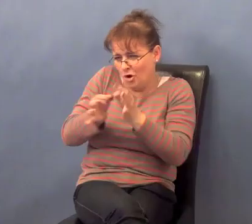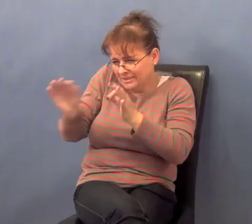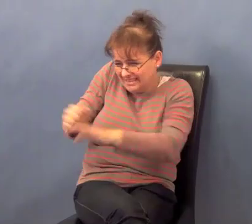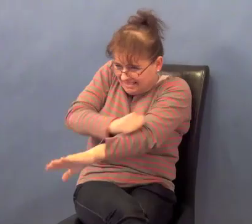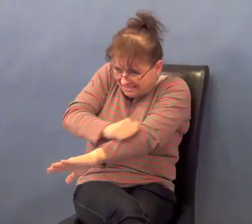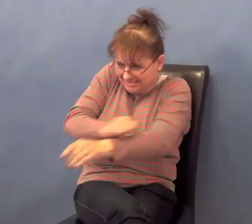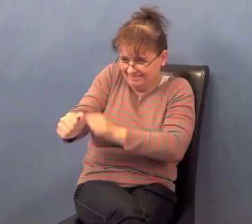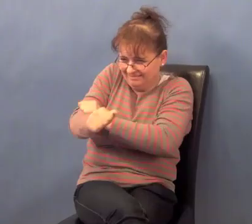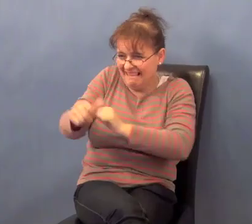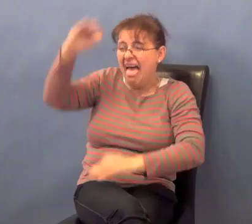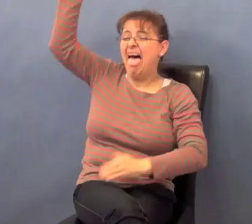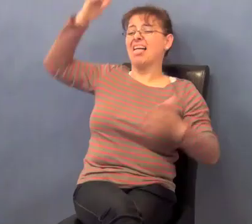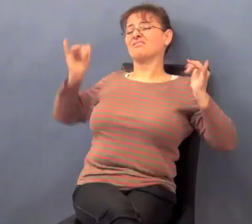Tak lepiej, oszczędnie się myć.